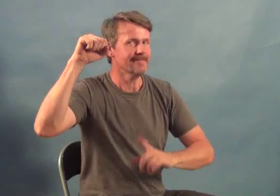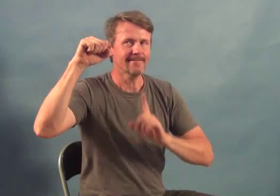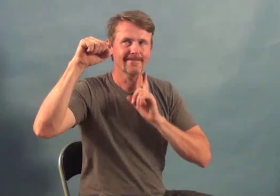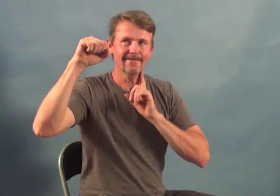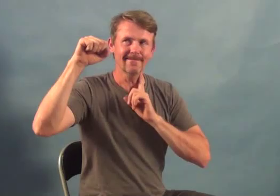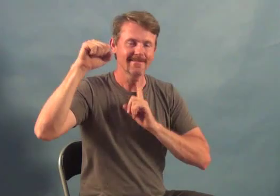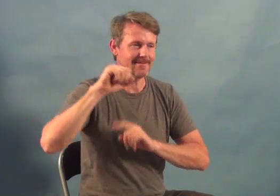Ale nie mógł tego zrobić.